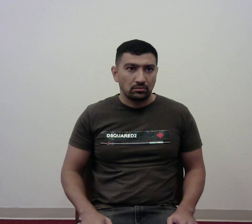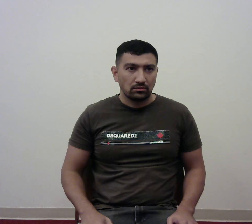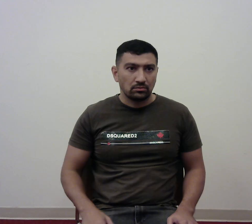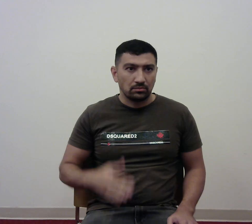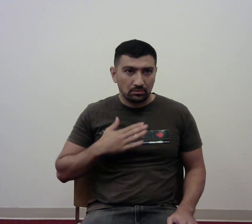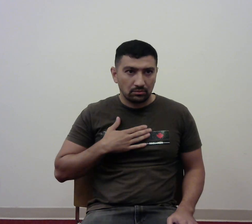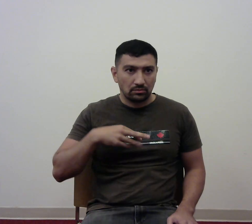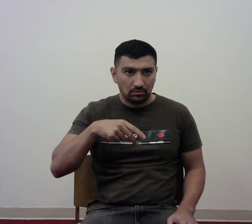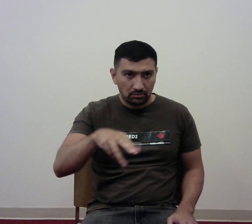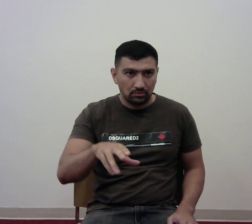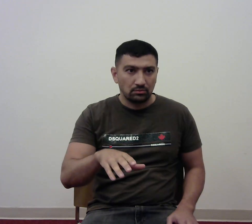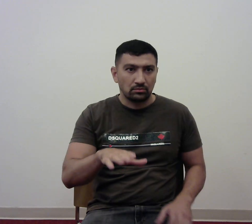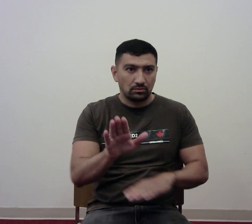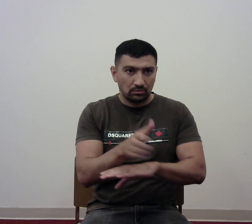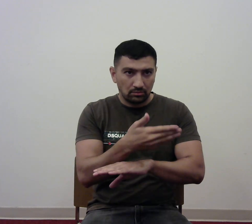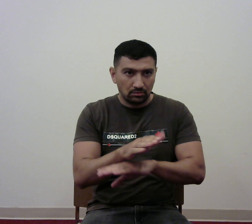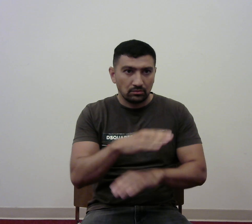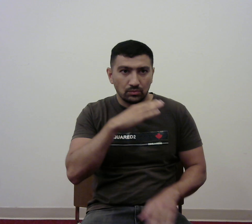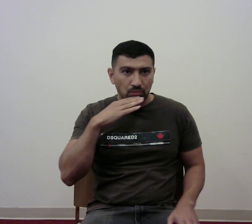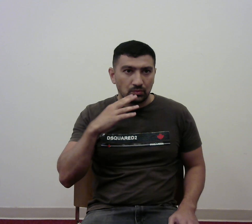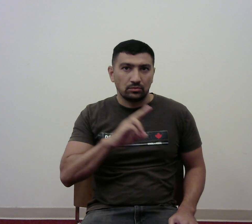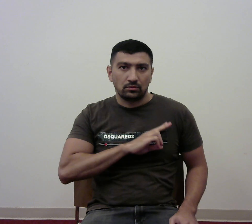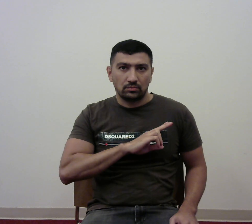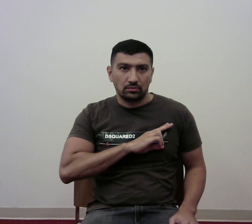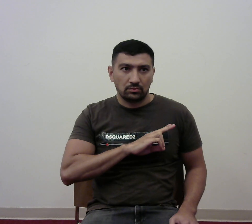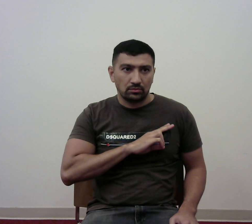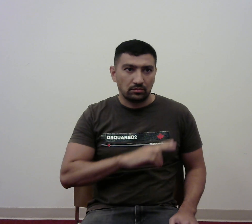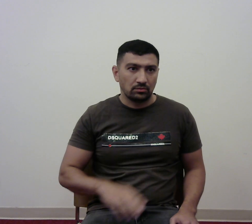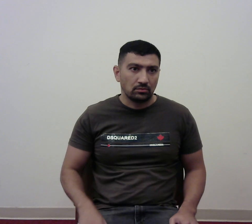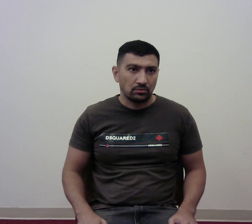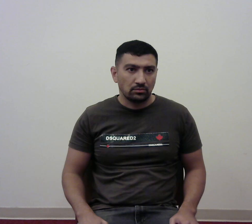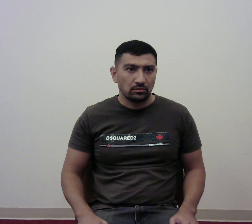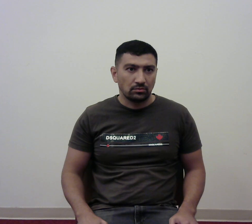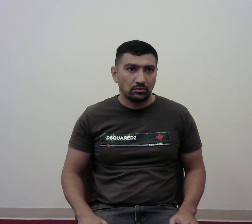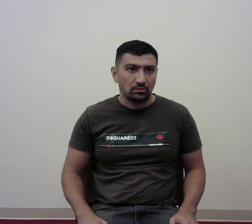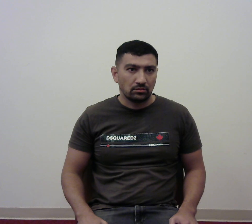Mən piyada gəzməyi çox sevirəm